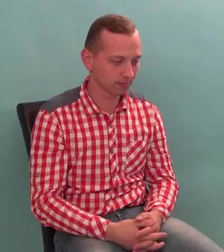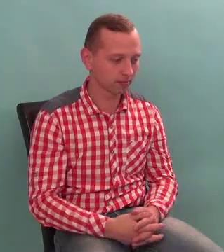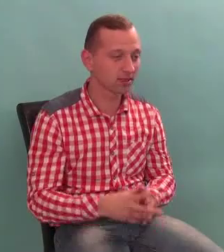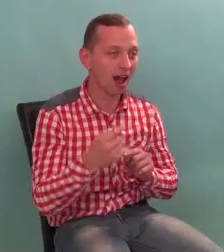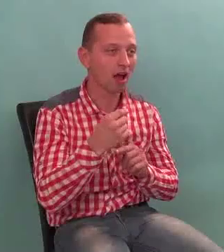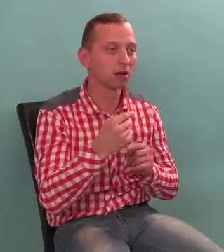Dyskusja.